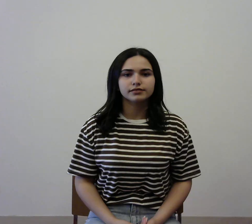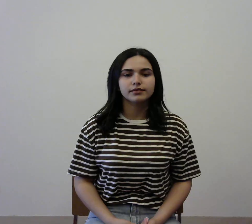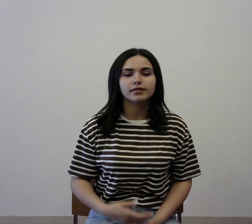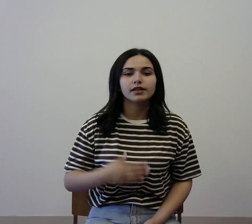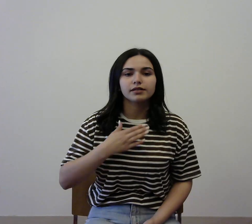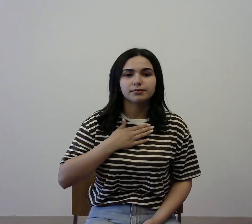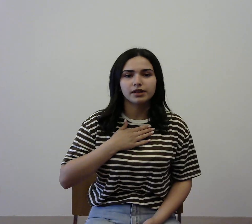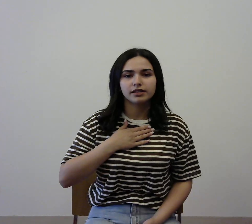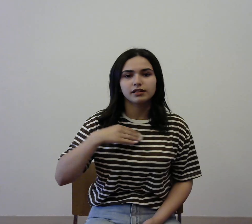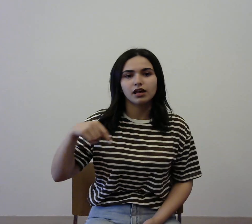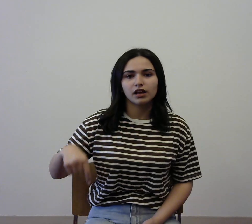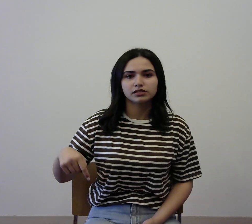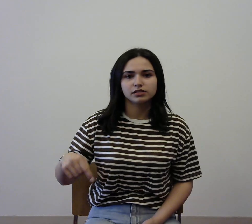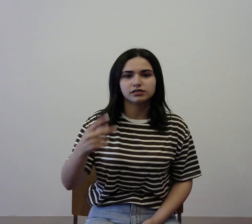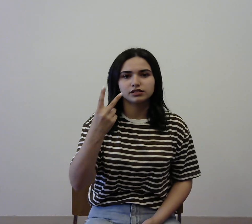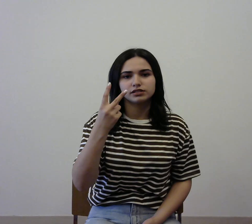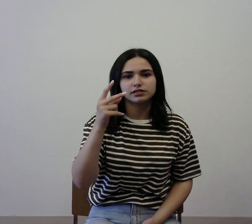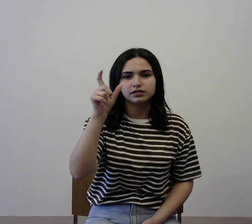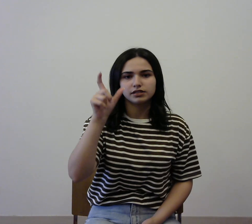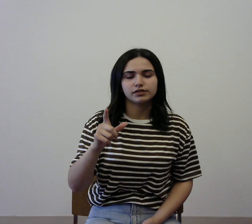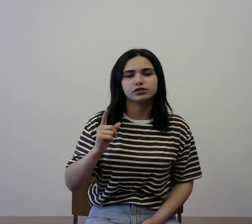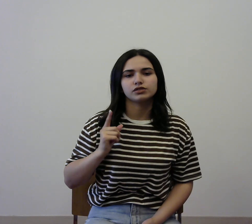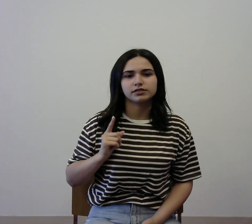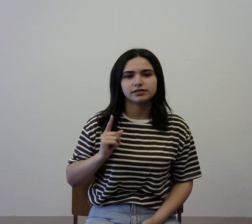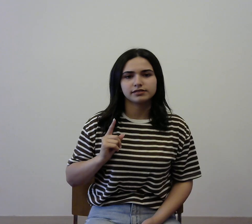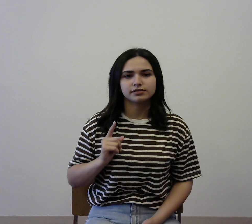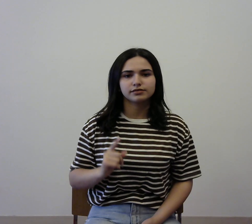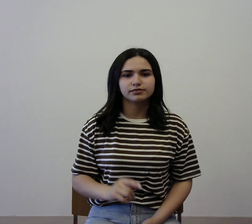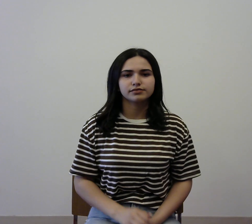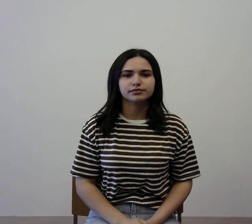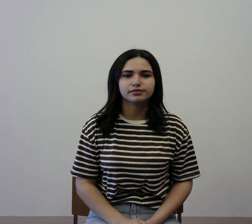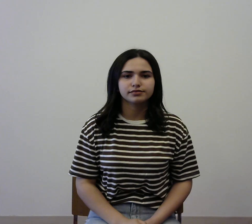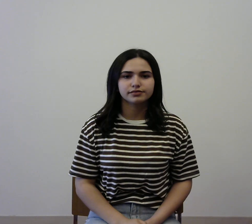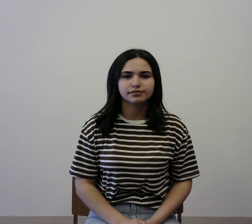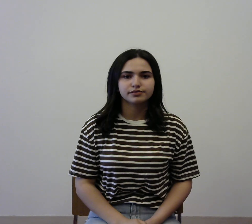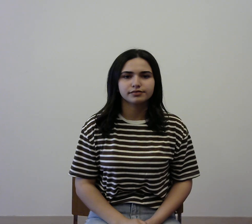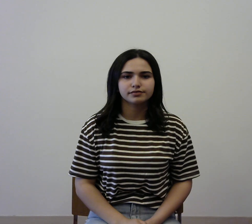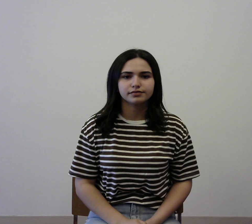Məni aşağıda 2 nəfər gözləyir